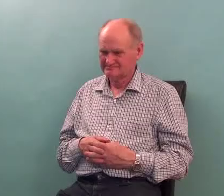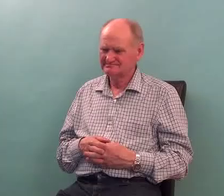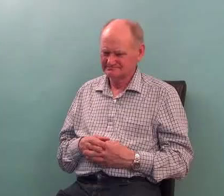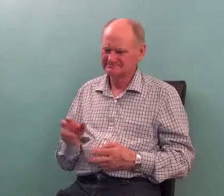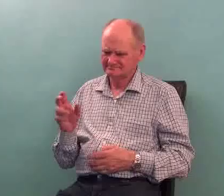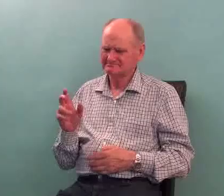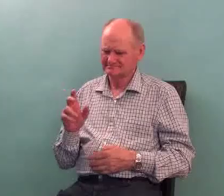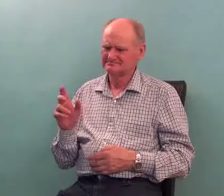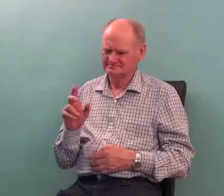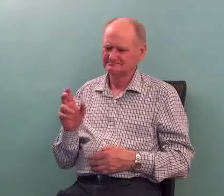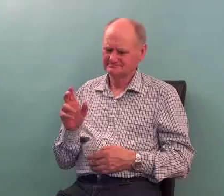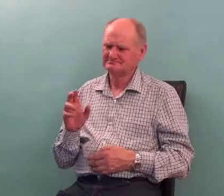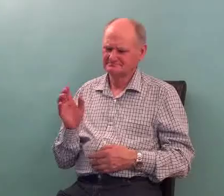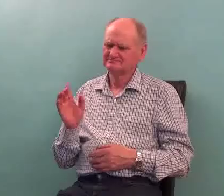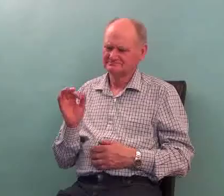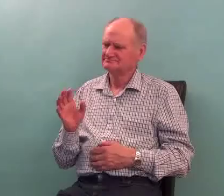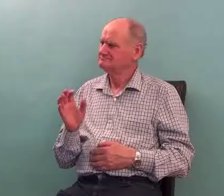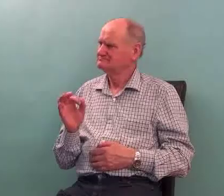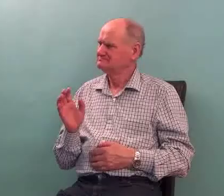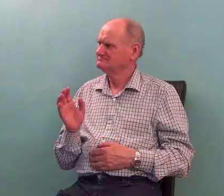W czwartek, dobrze.